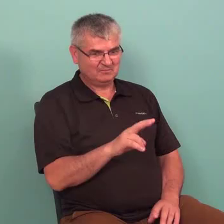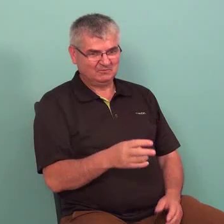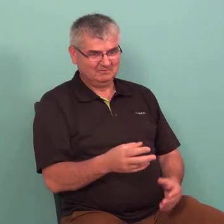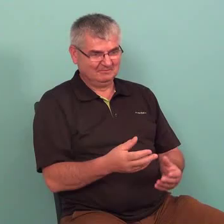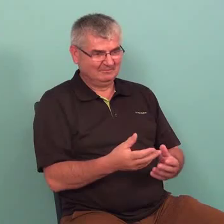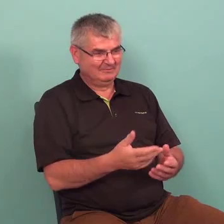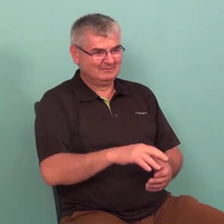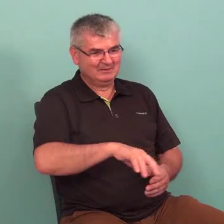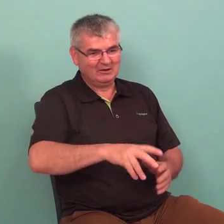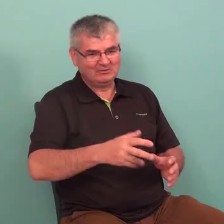Jak został ukradziony?